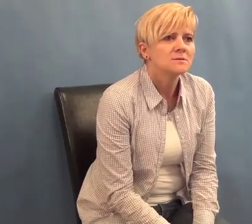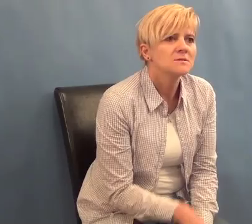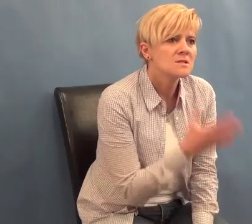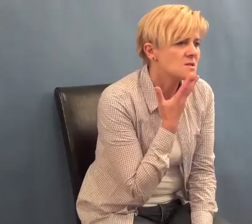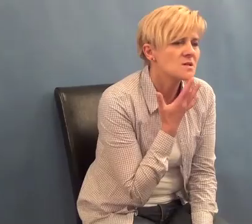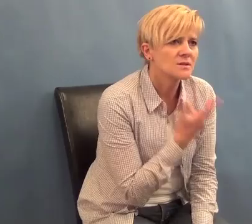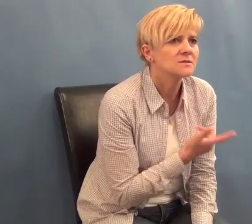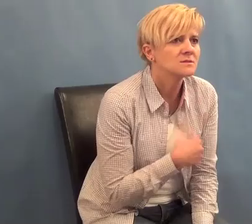Chce takiego, aha.